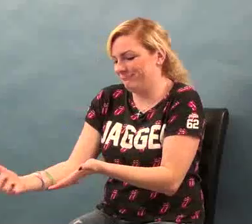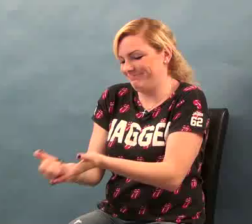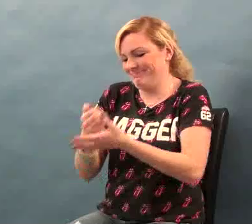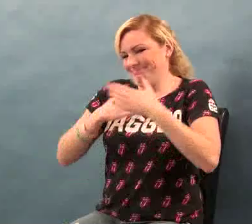Chłopiec i pies byli zadowoleni.